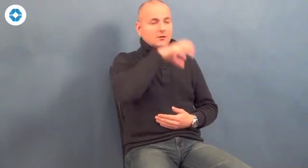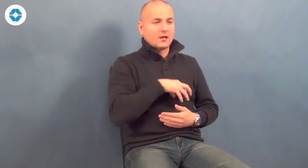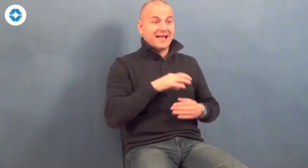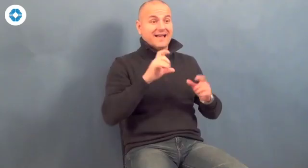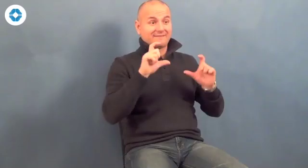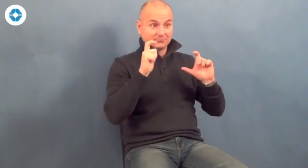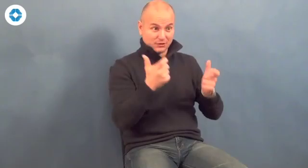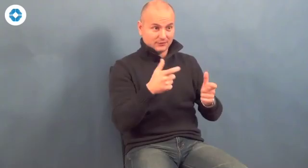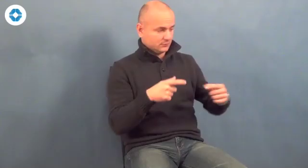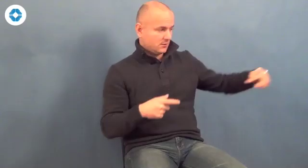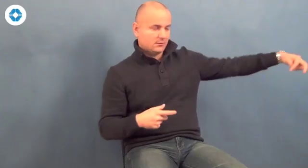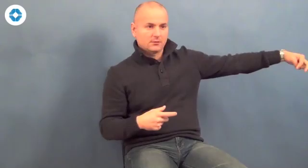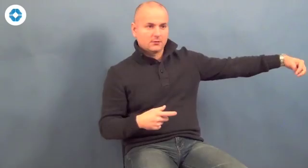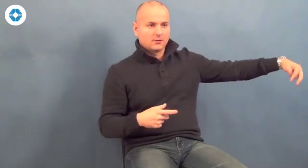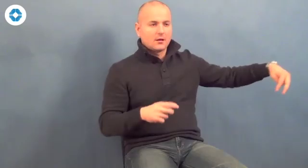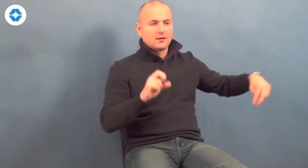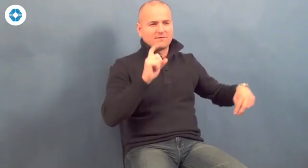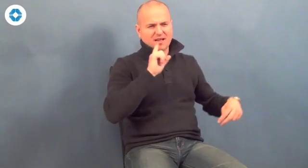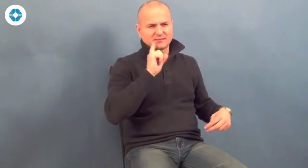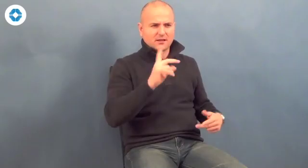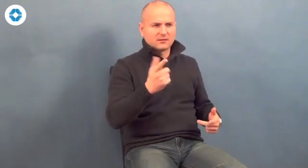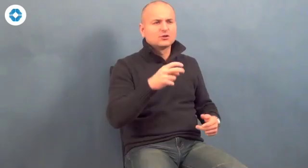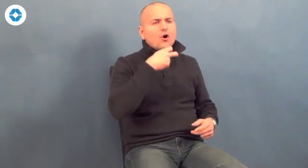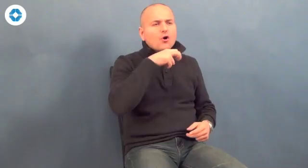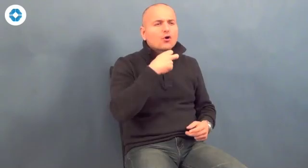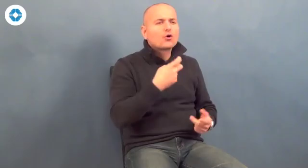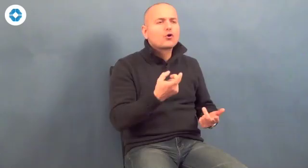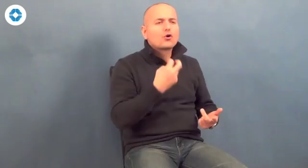Przypadkiem przechodzi facet prowadzący kozę.